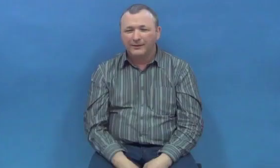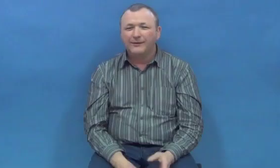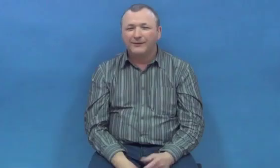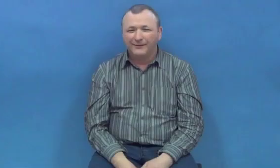Aha.